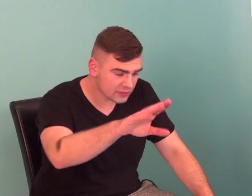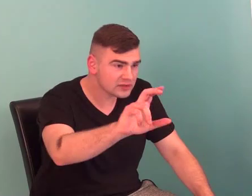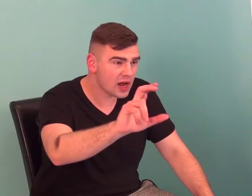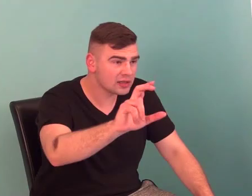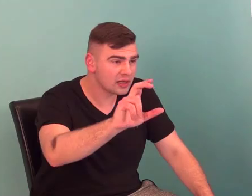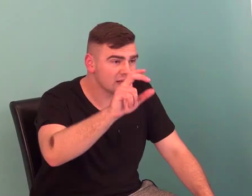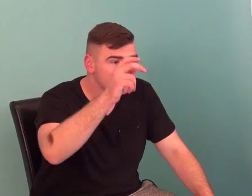Czwartek?